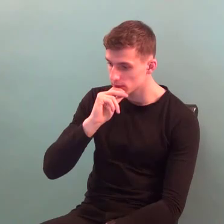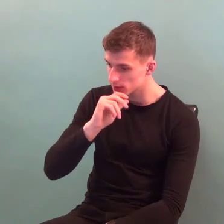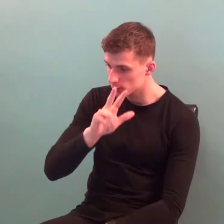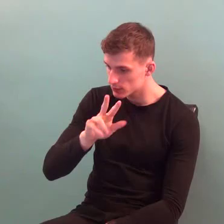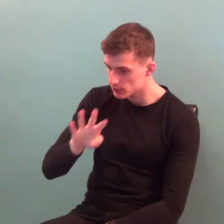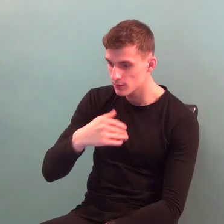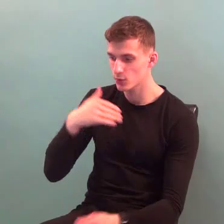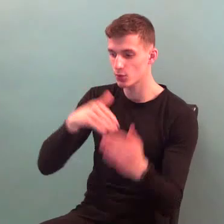Trzeciego i czwartego jestem w górach.